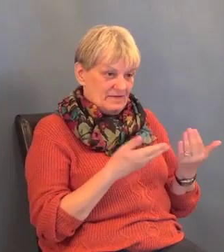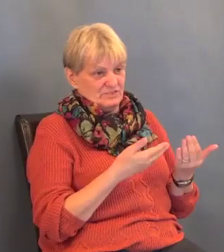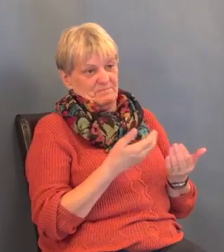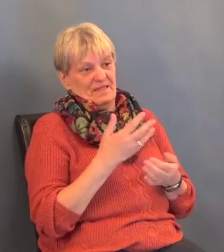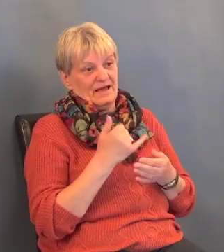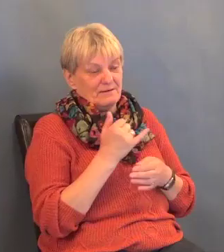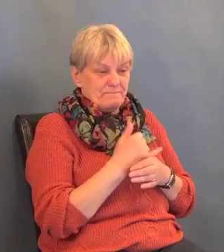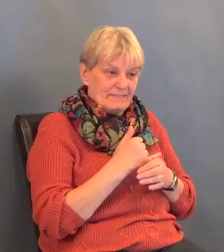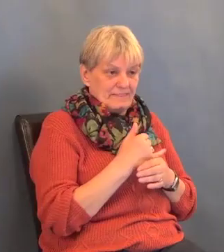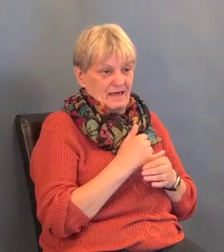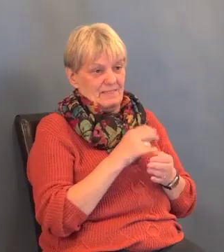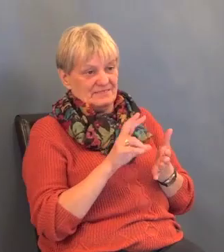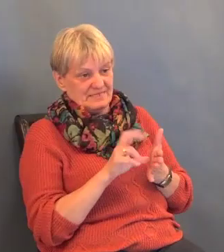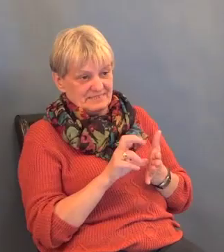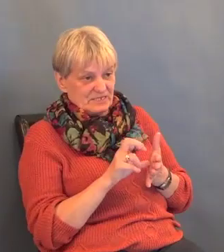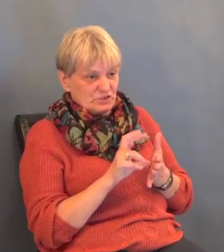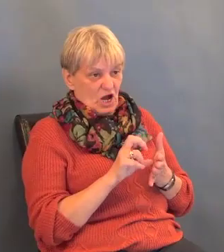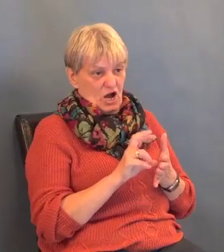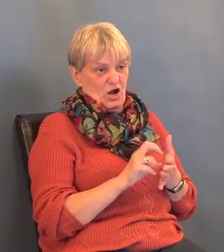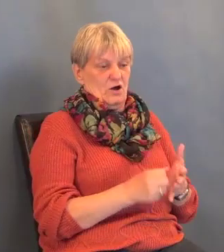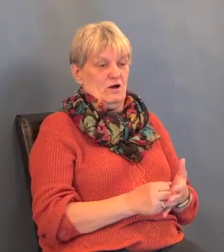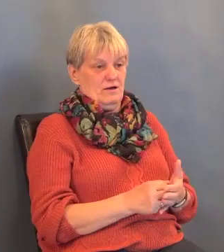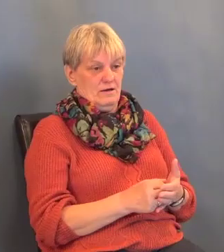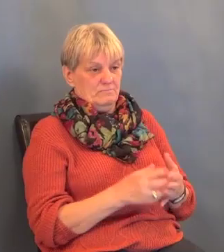Zapraszam na kawę, ciasto.